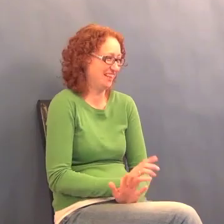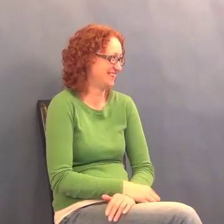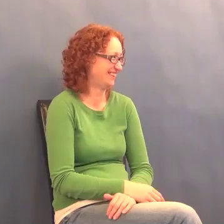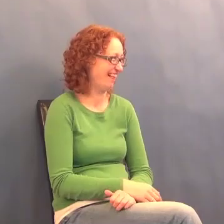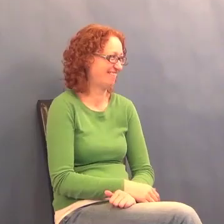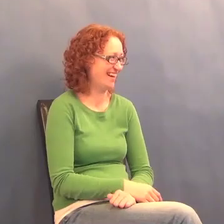Nie wiem.